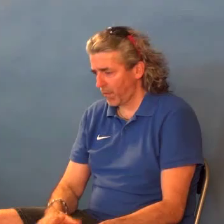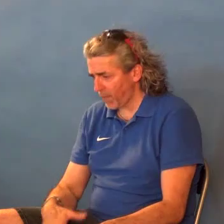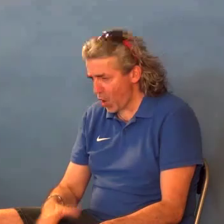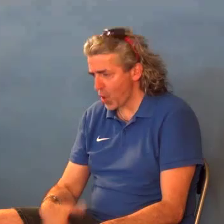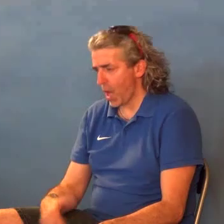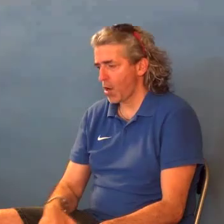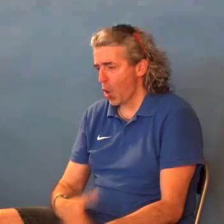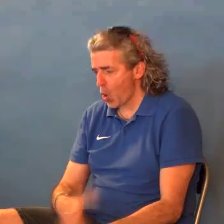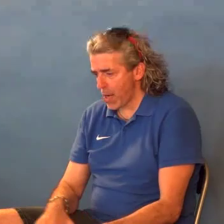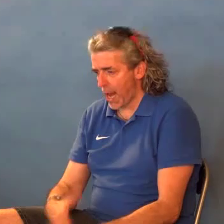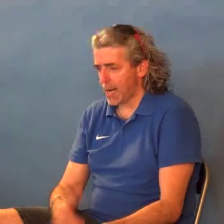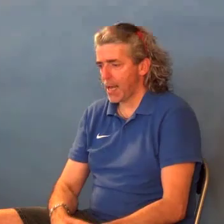Deskorolka.